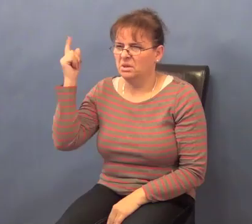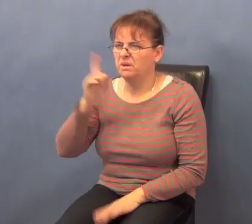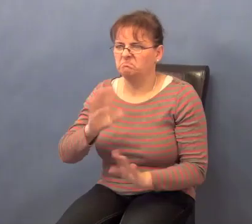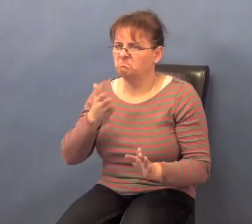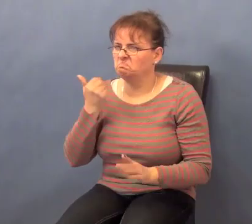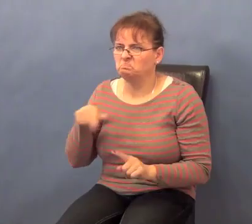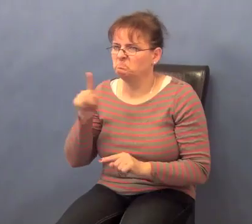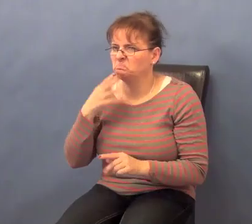Nie ma tego znaku.